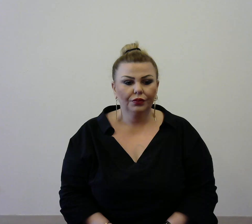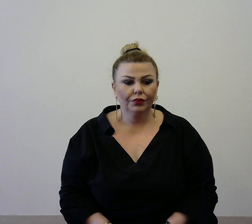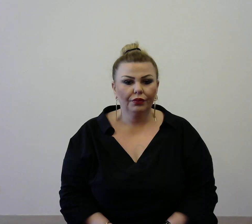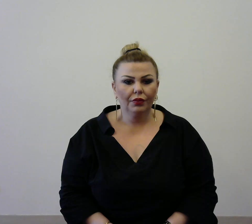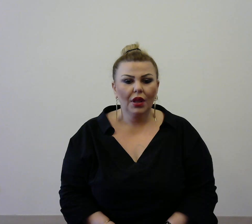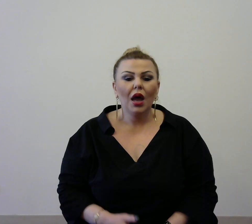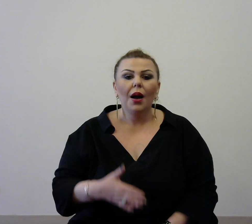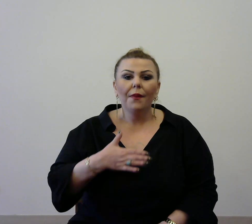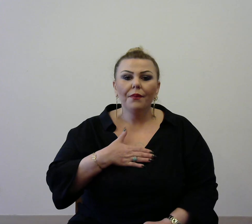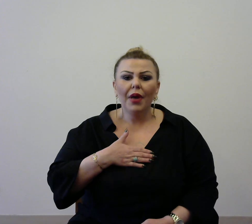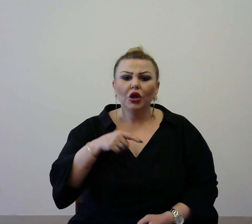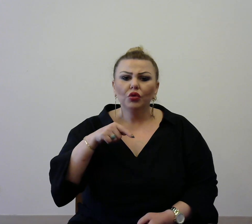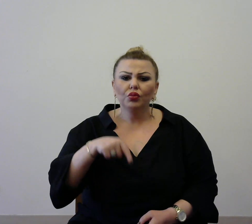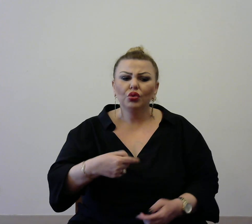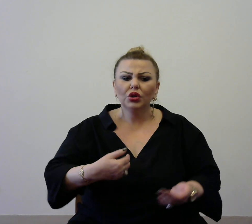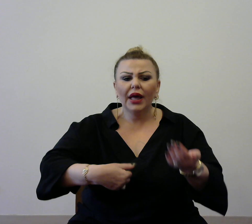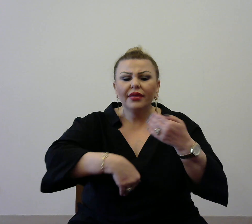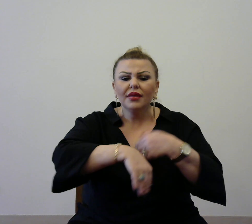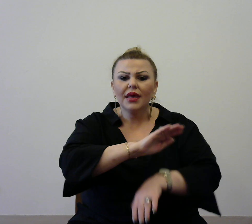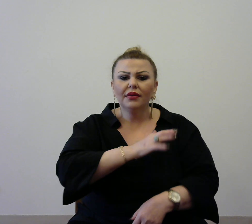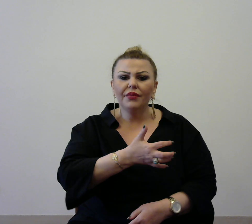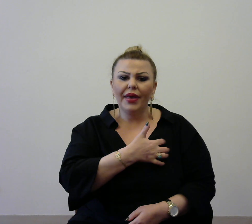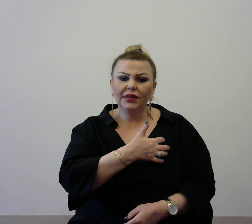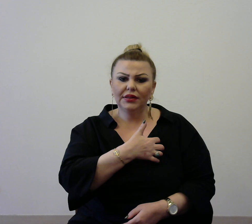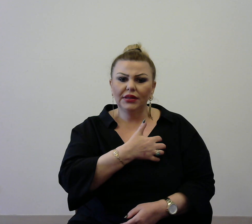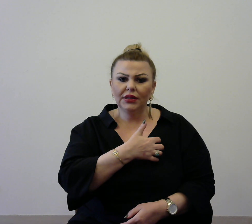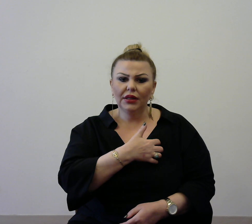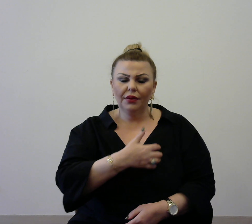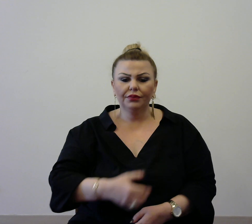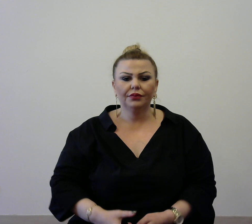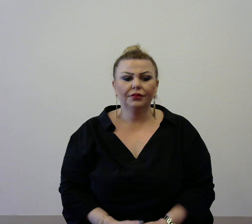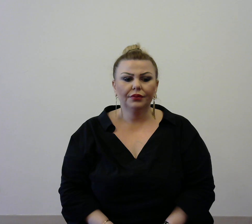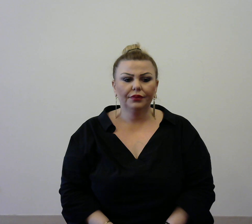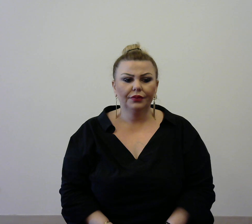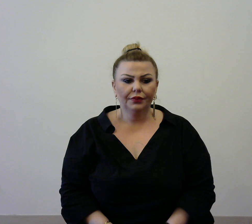Mən burdan getmək istəyirəm